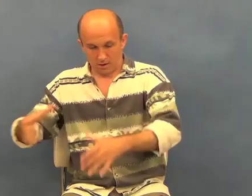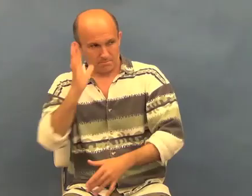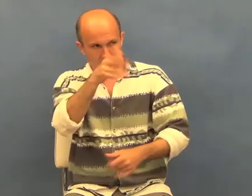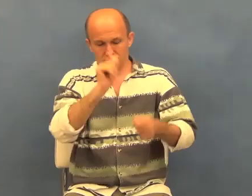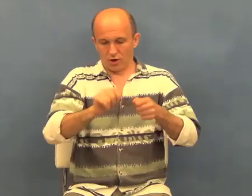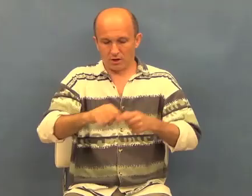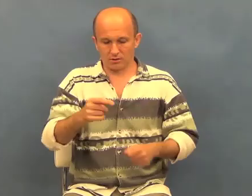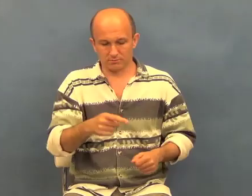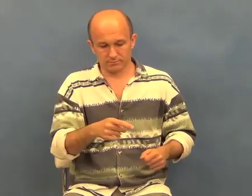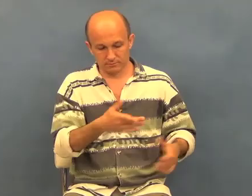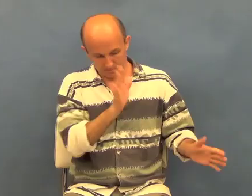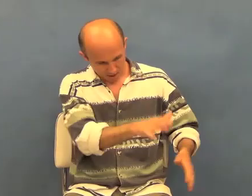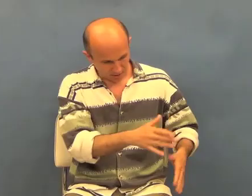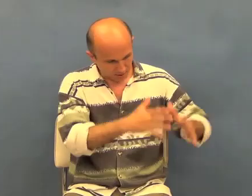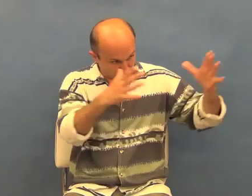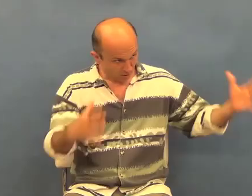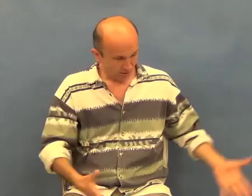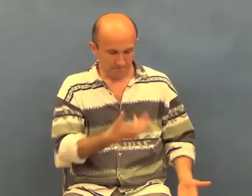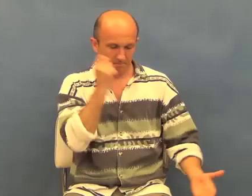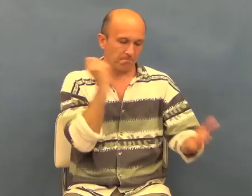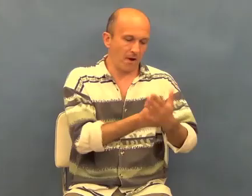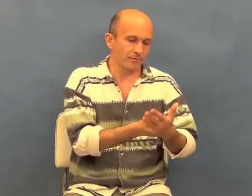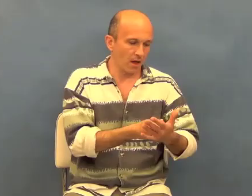Jak będzie kontrola i on nie będzie mieć specjalnego worka, to dostanie mandat.